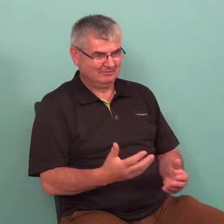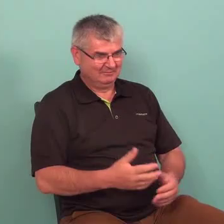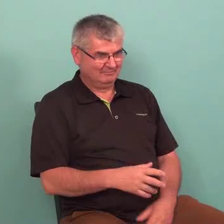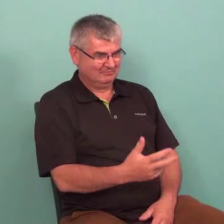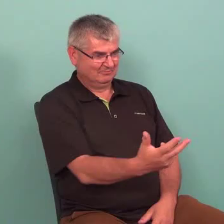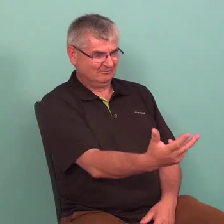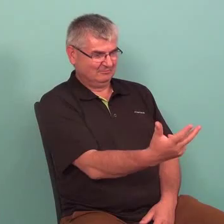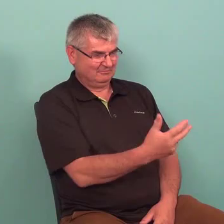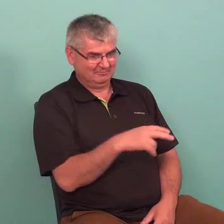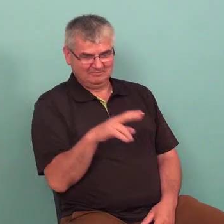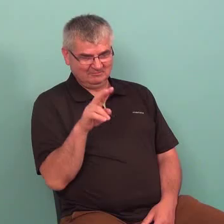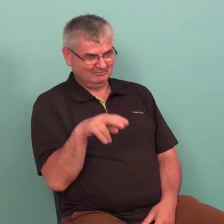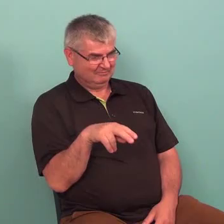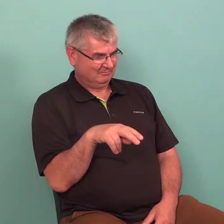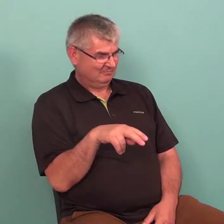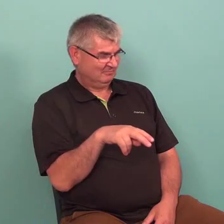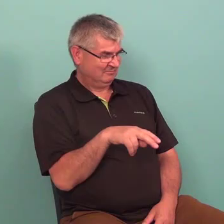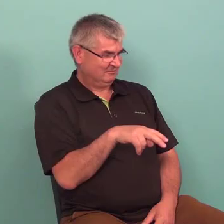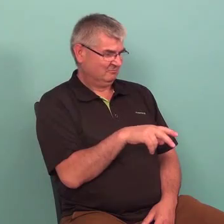Patrzy na trzech zbliżających się chłopców.